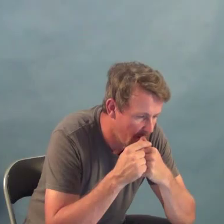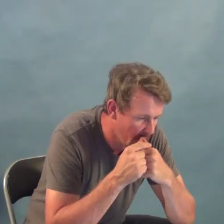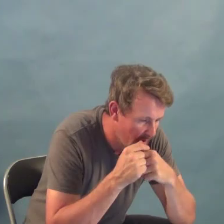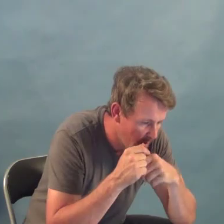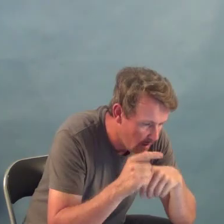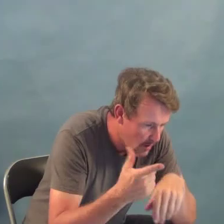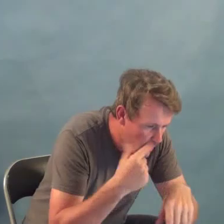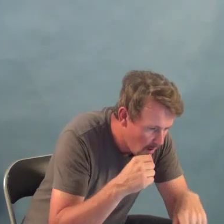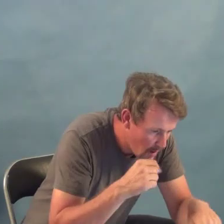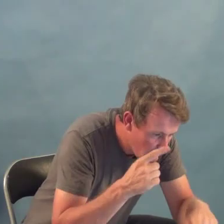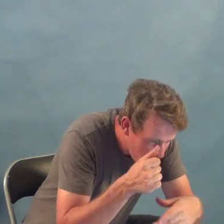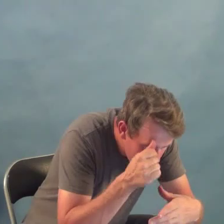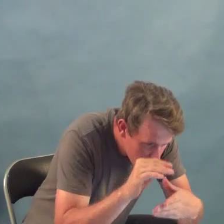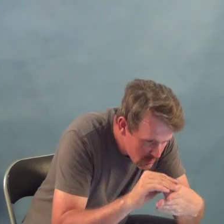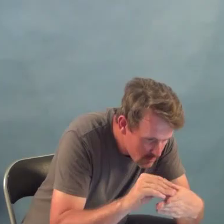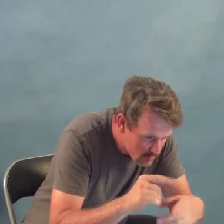Aha, tu jest zapisana jakaś nazwa.